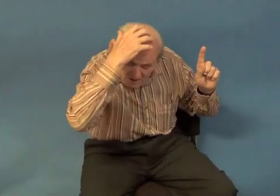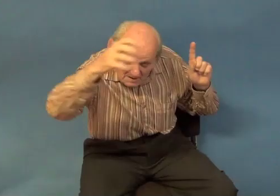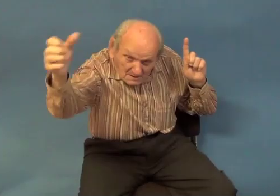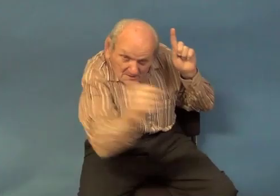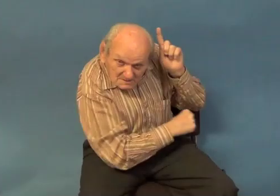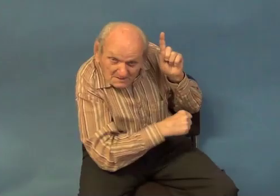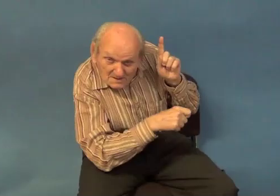Zderzyli się.